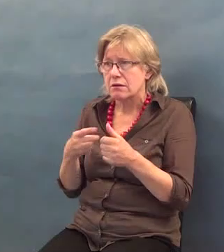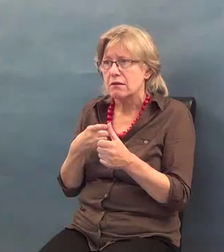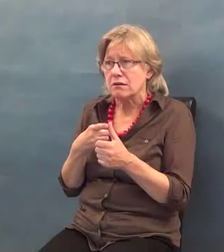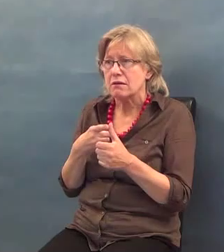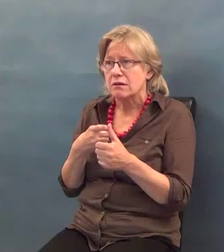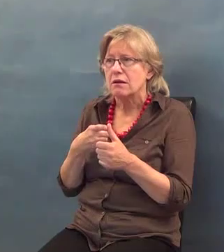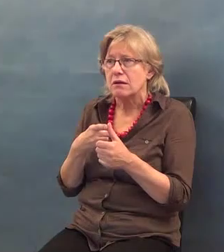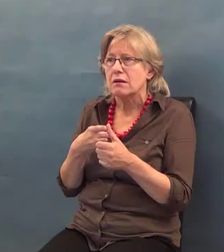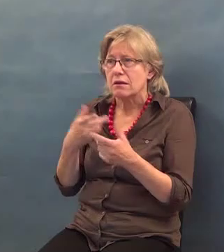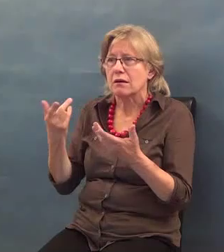Po pierwsze.